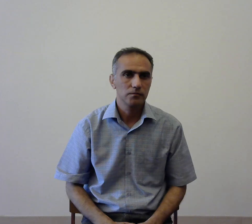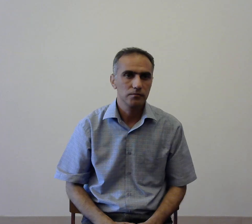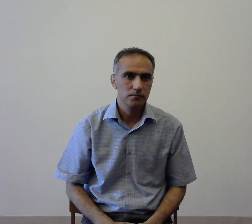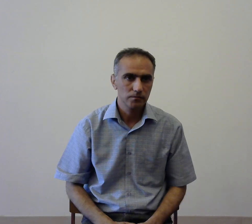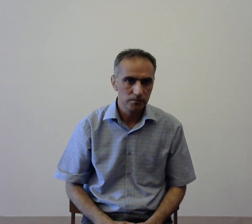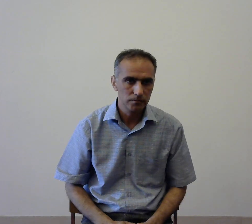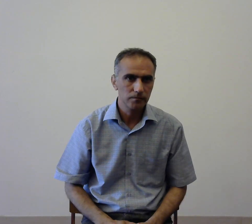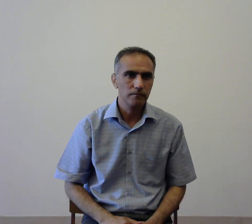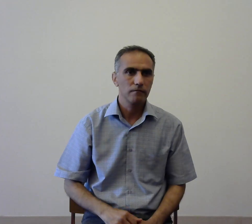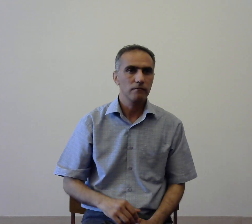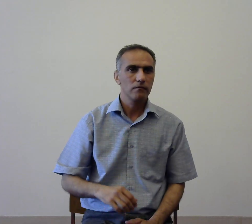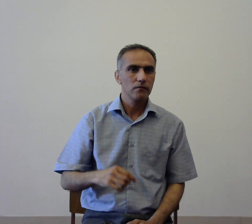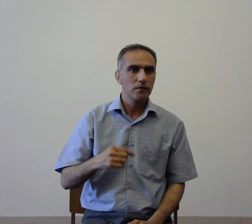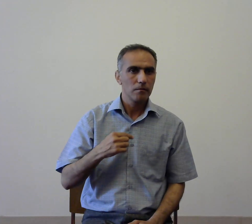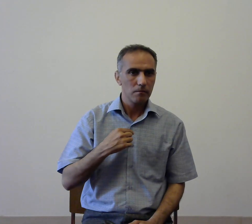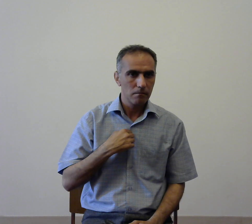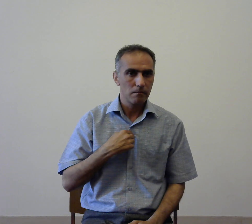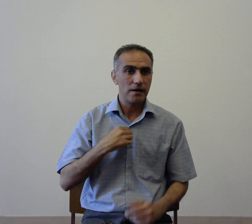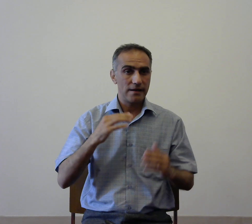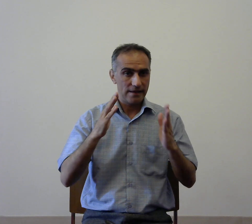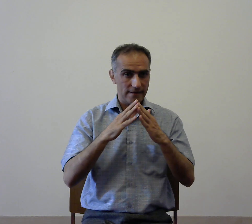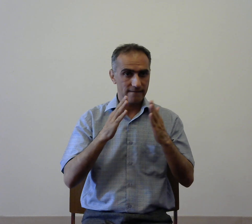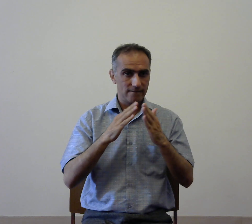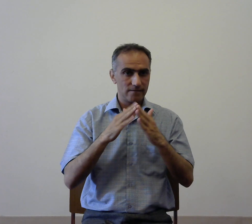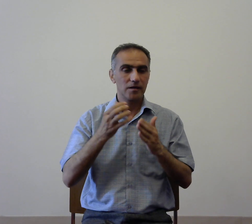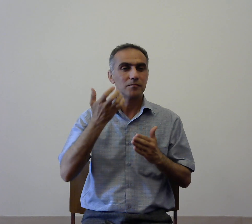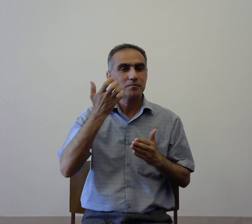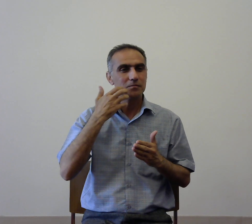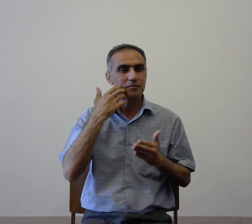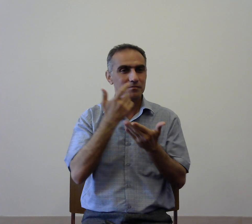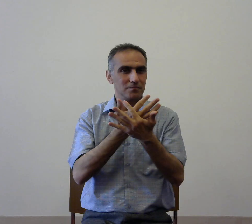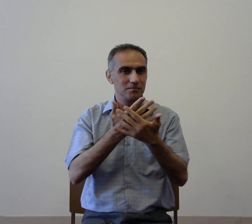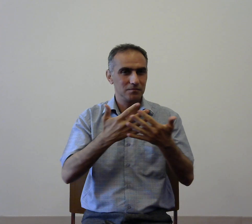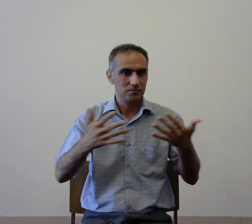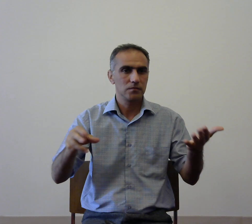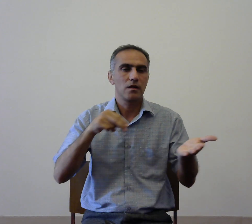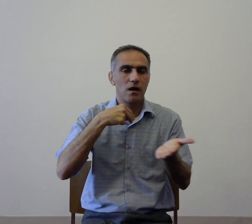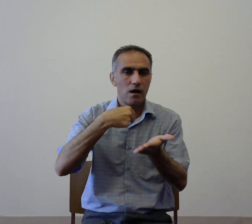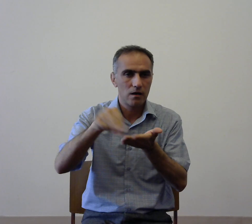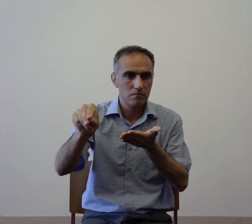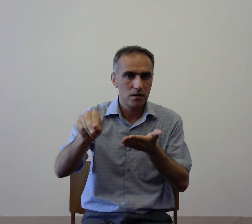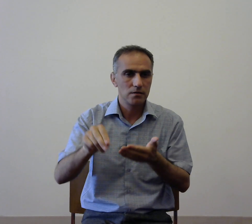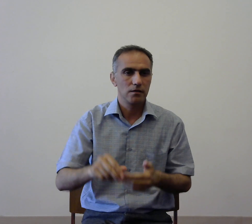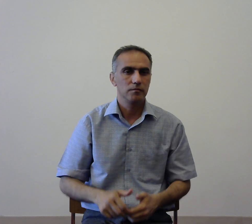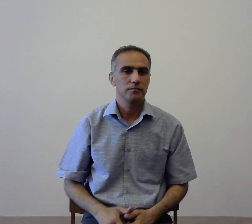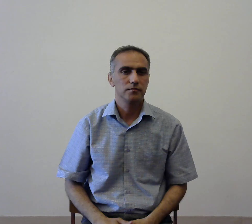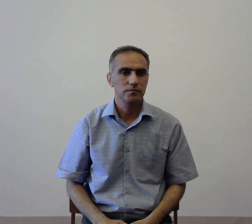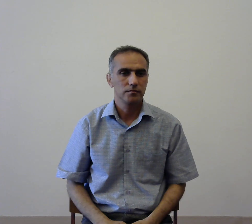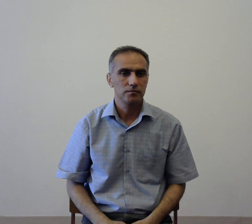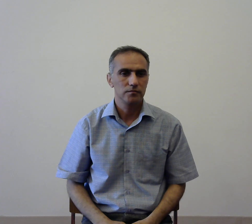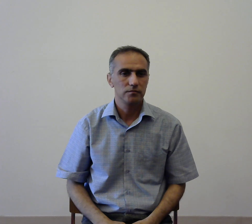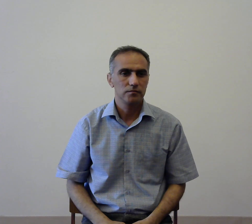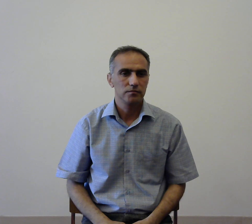Mən evə ərzaq almalıyam